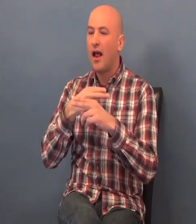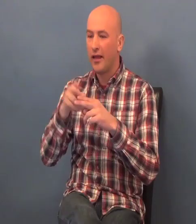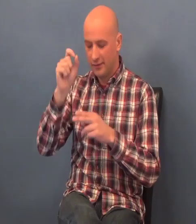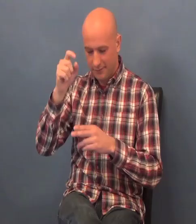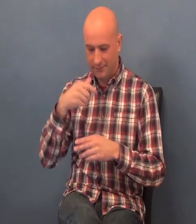Zaraz.